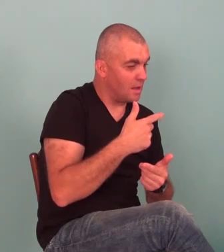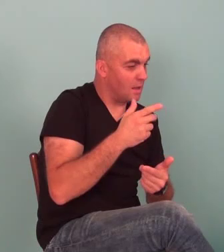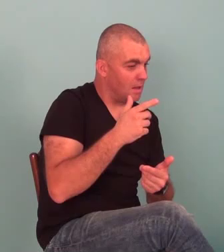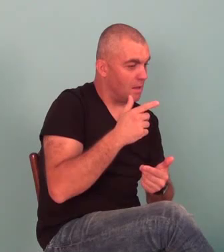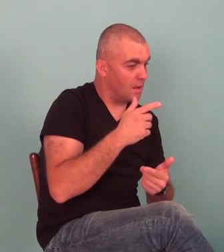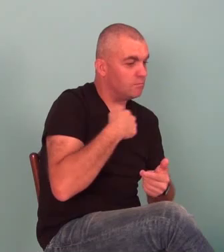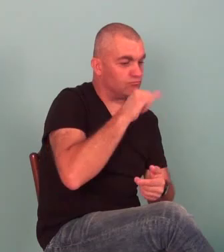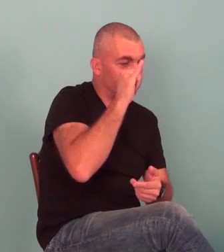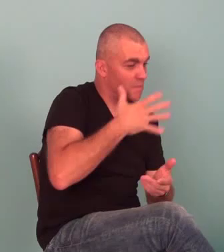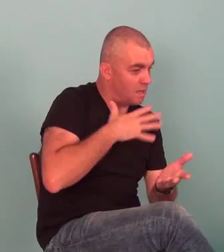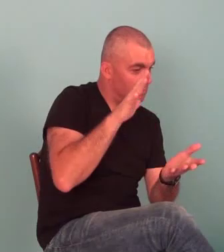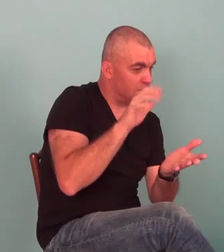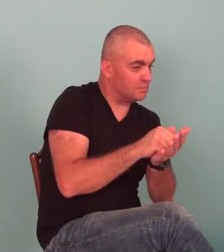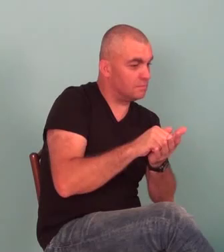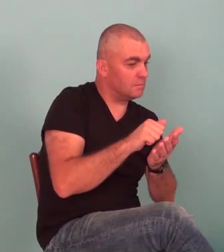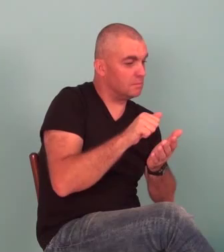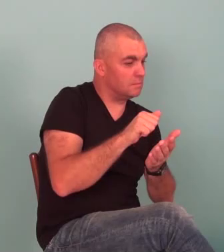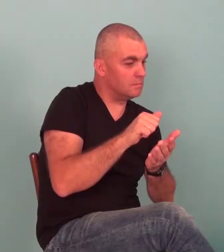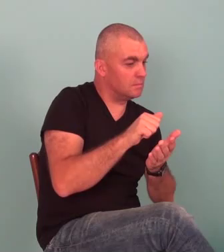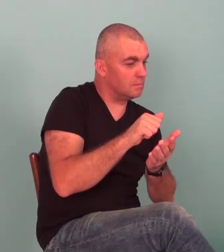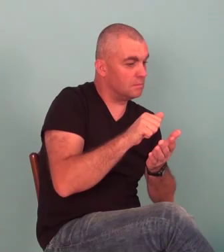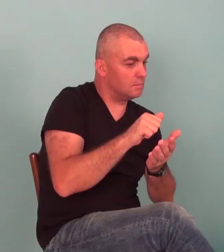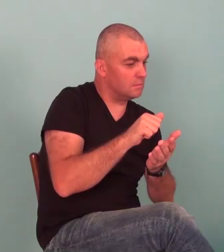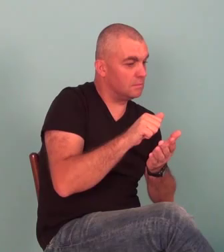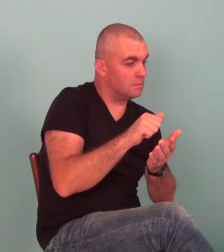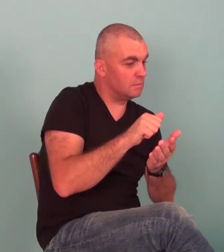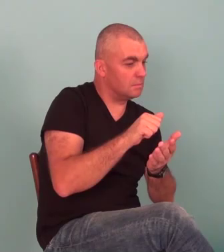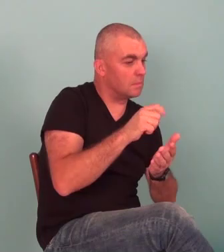Ja nie mogę, mam zajęte.